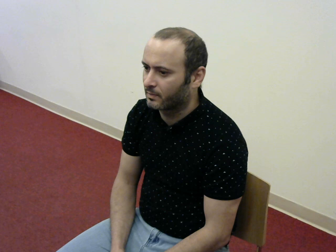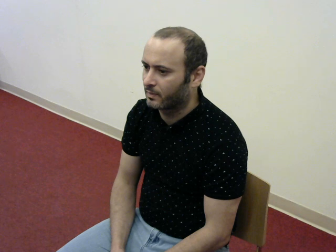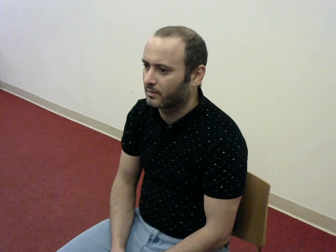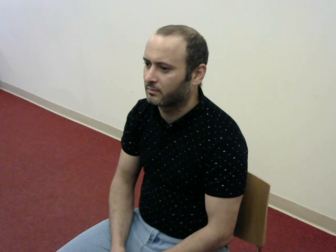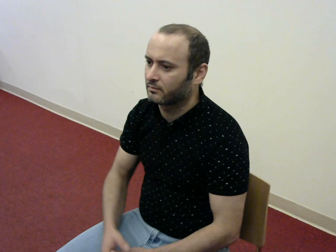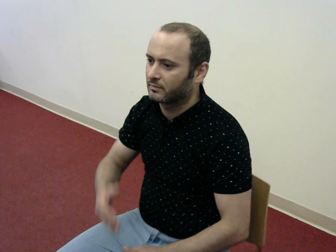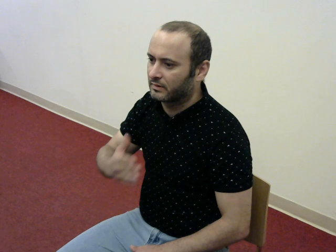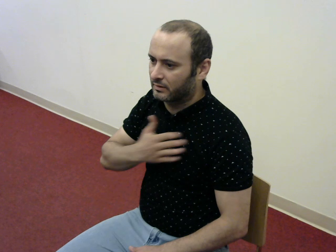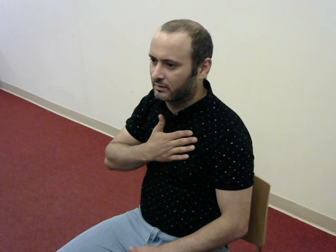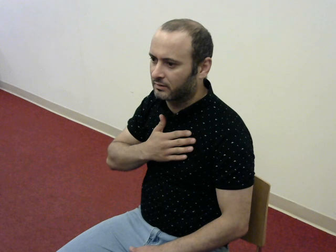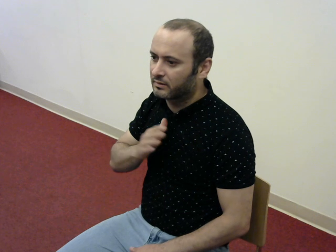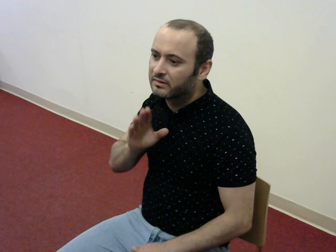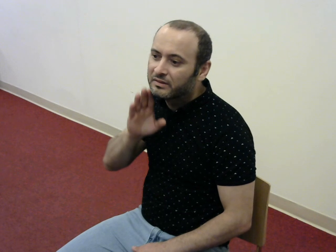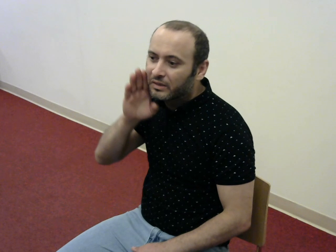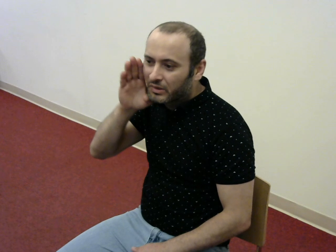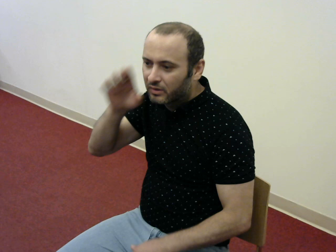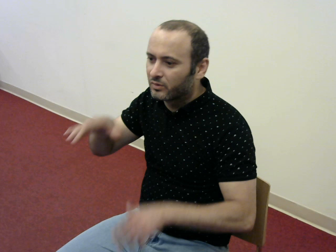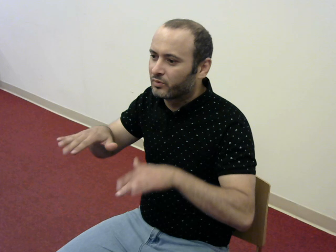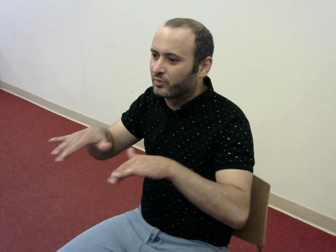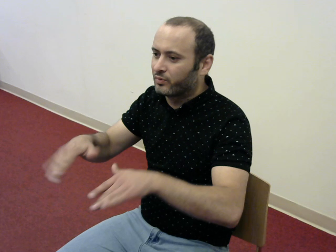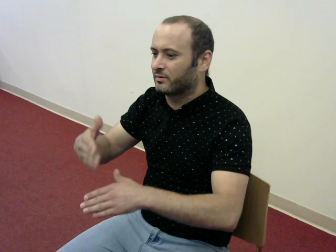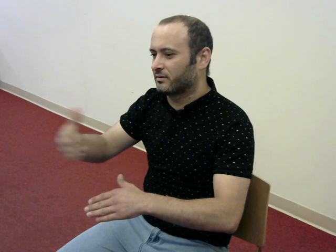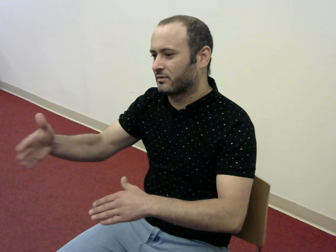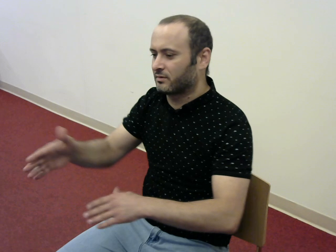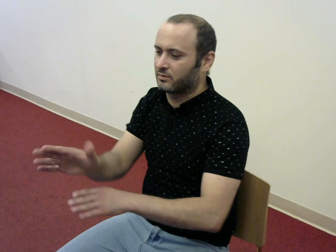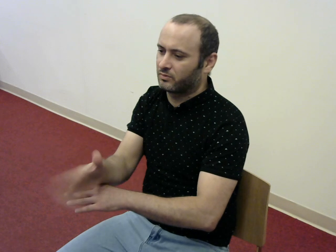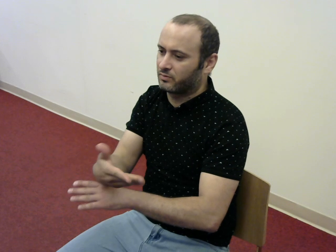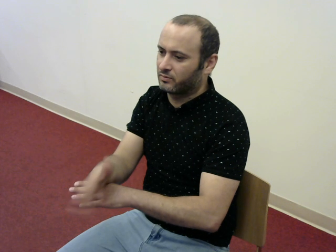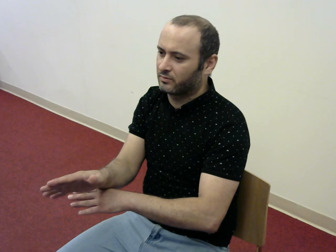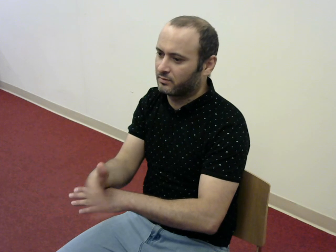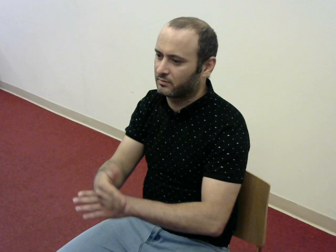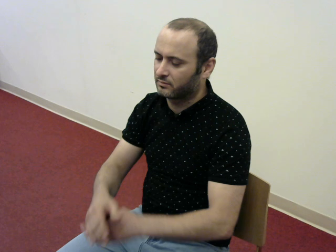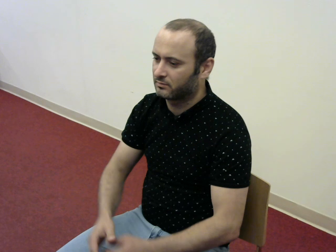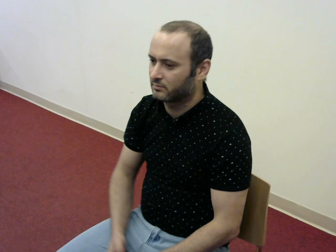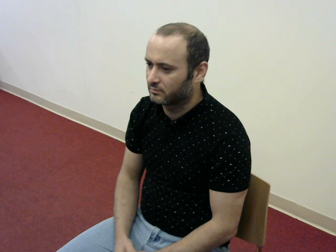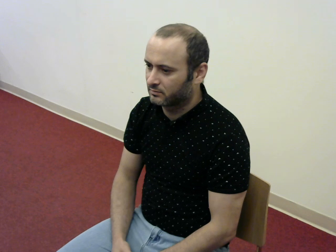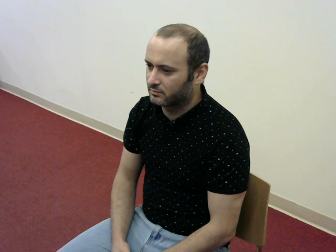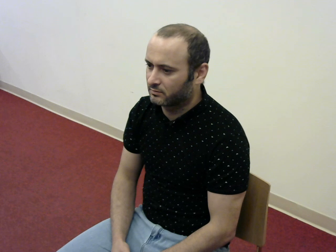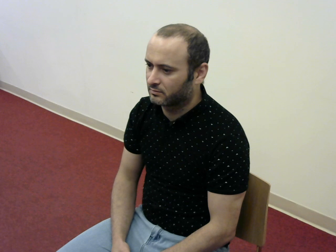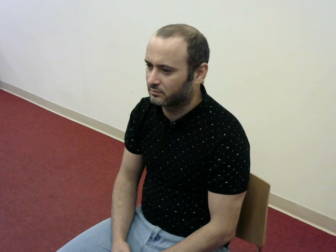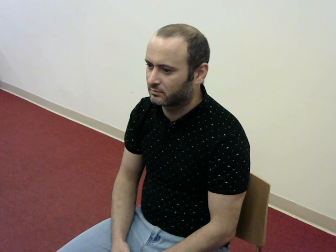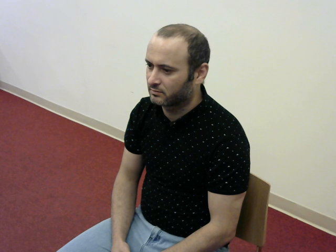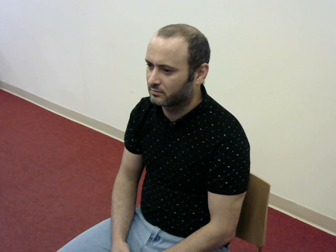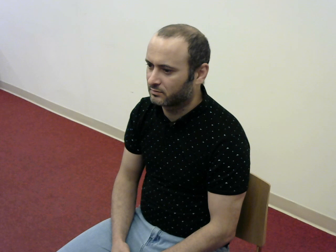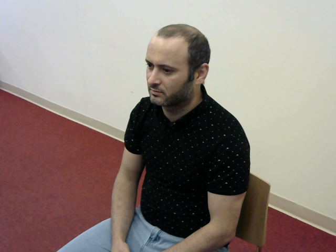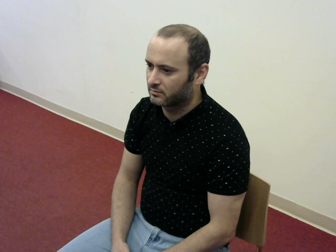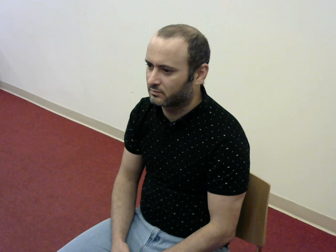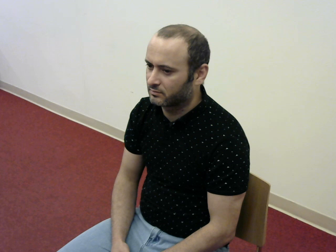Mən səhərlər dənizin kənarında gəzirəm